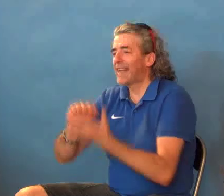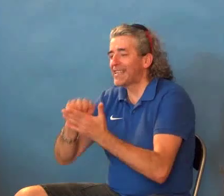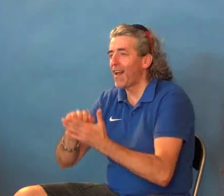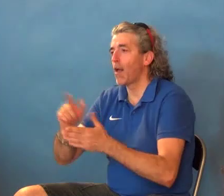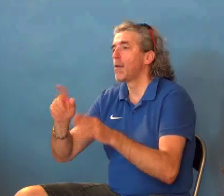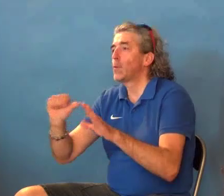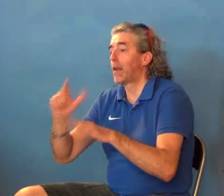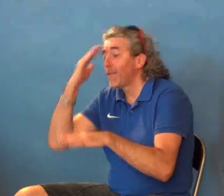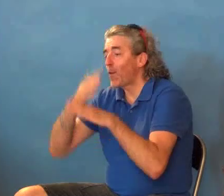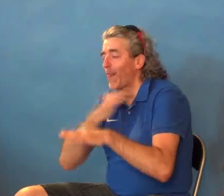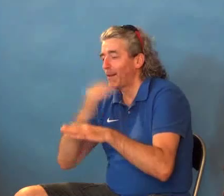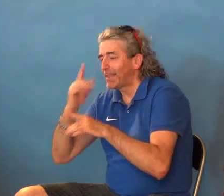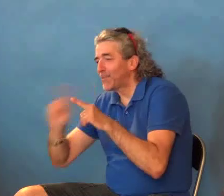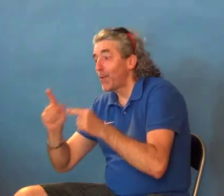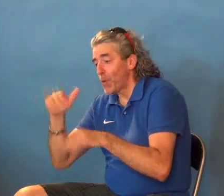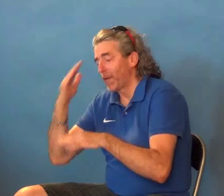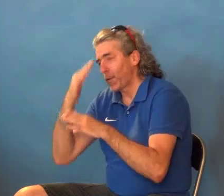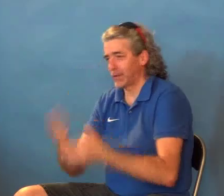Zajęte, zajęte i o szóstej nie możesz, ale po to już można.